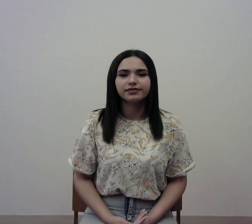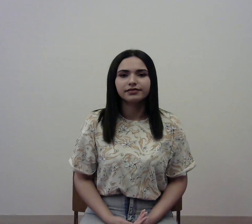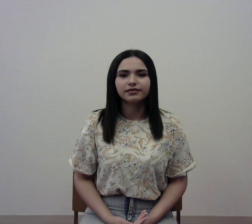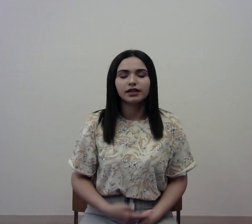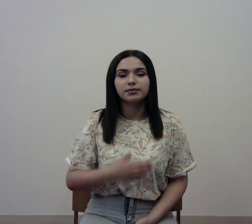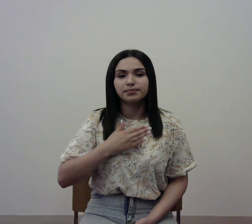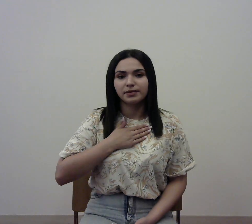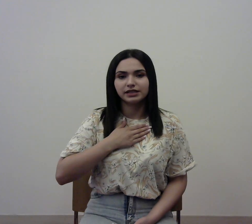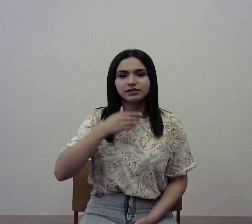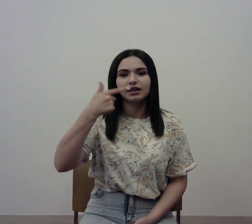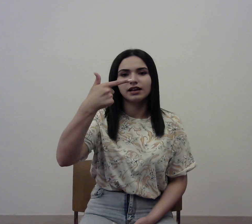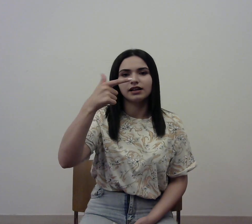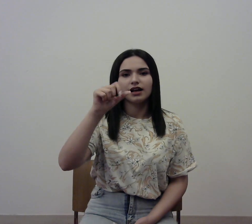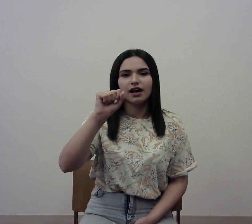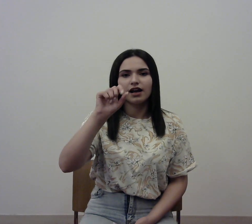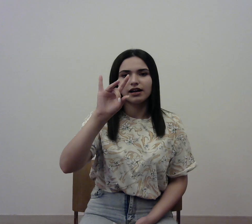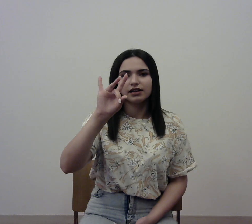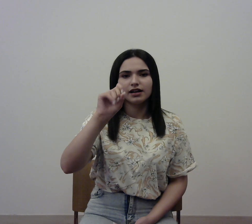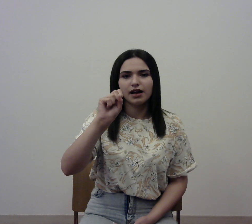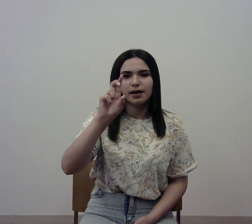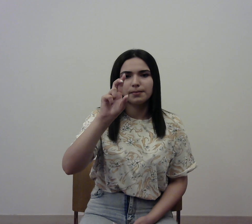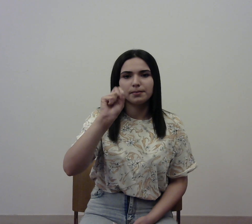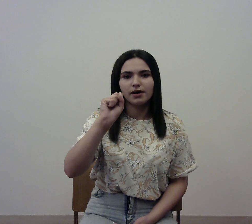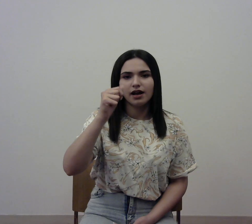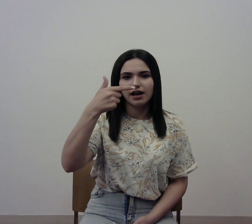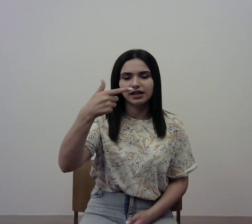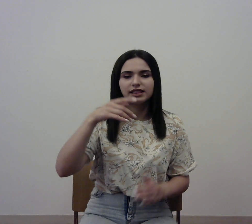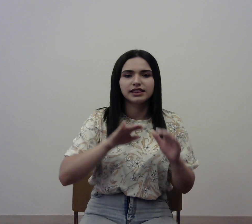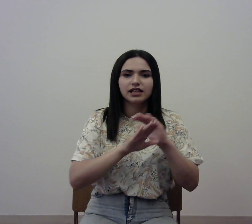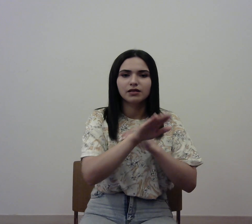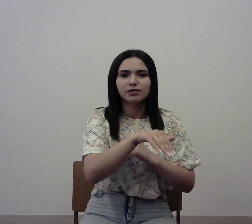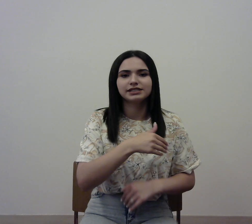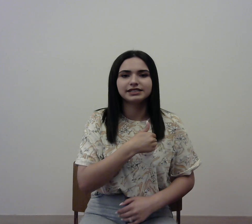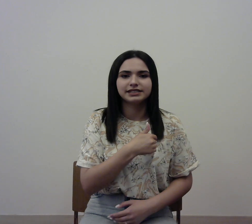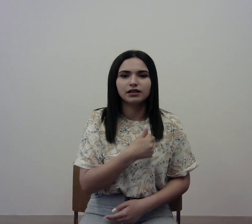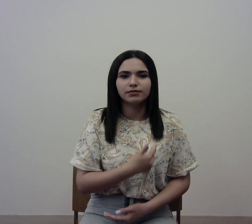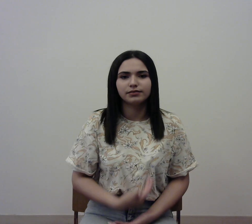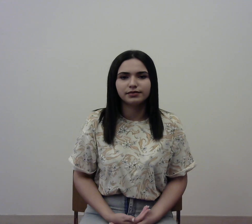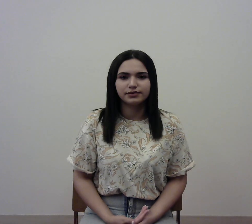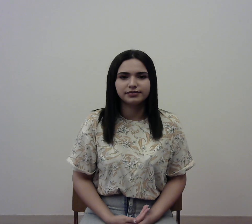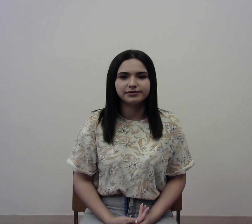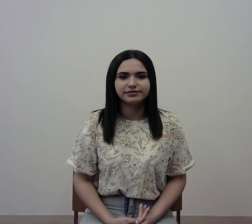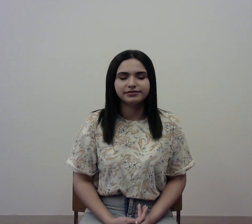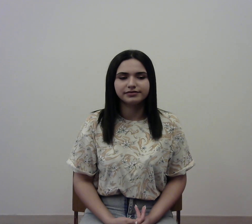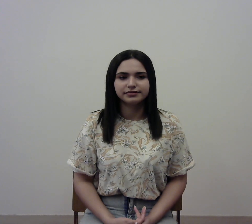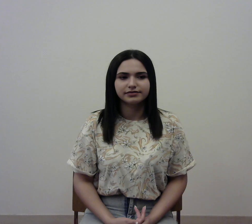Mən Qarabağa getmək istəyirəm